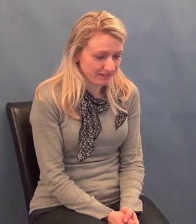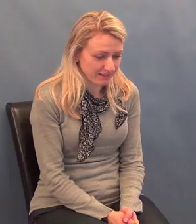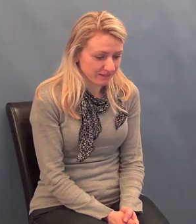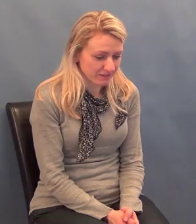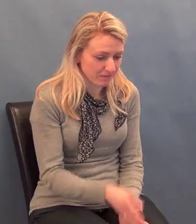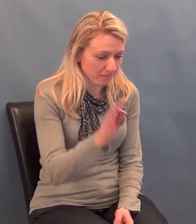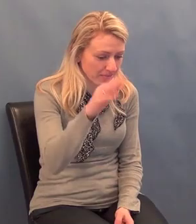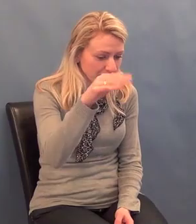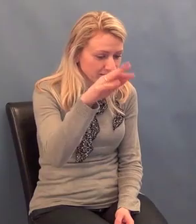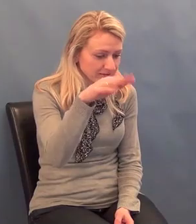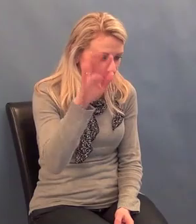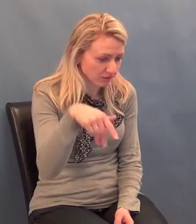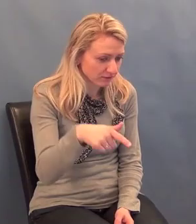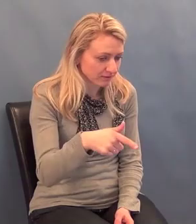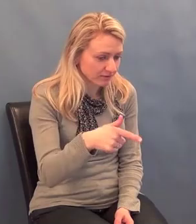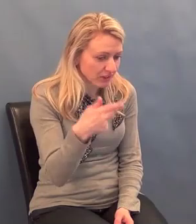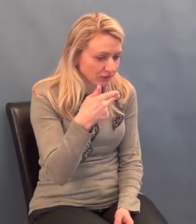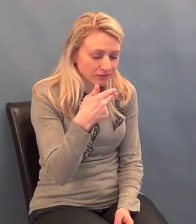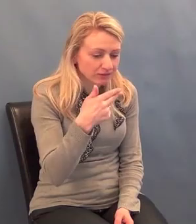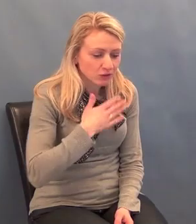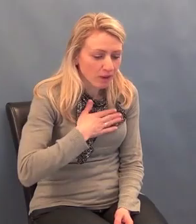A możesz w niedzielę, nie, w sobotę?